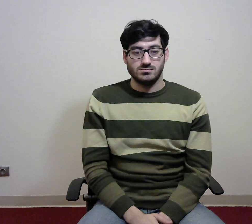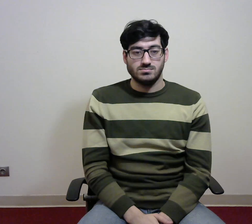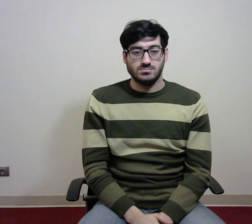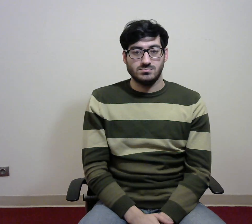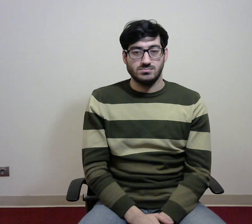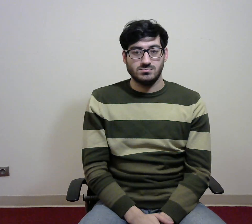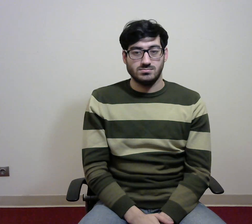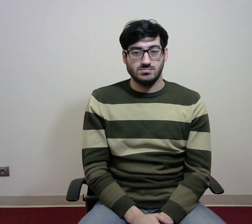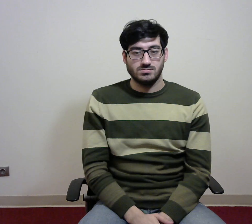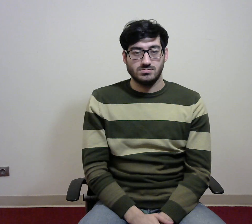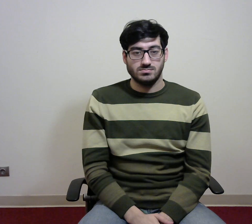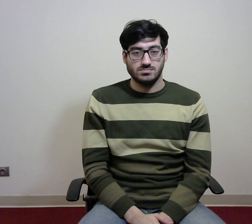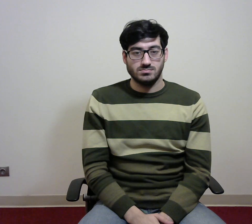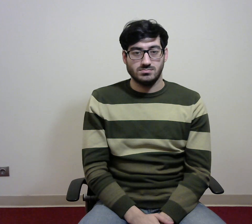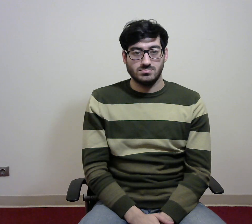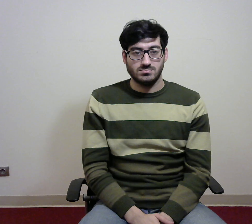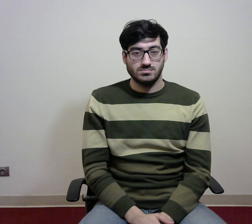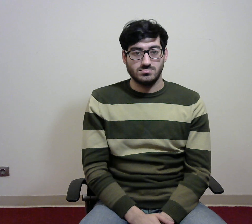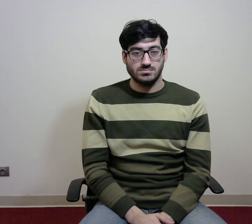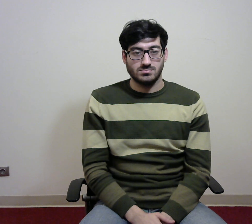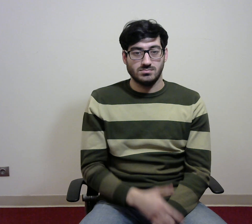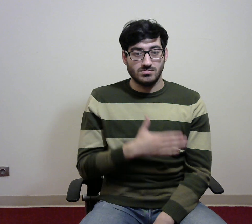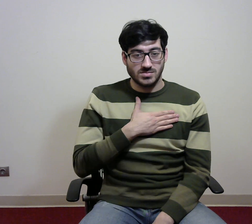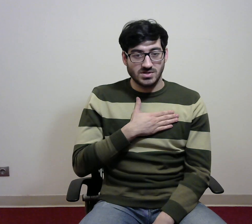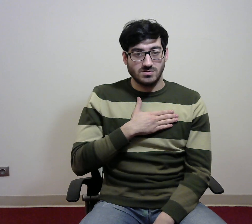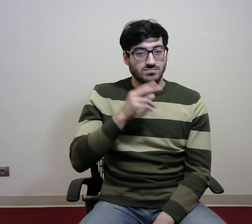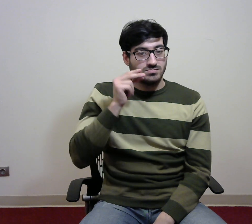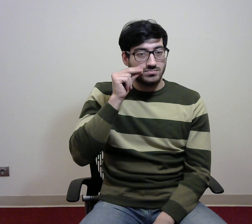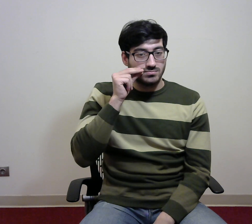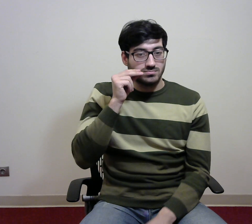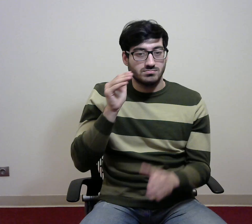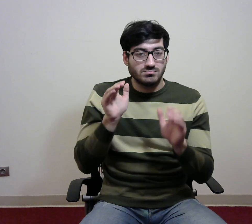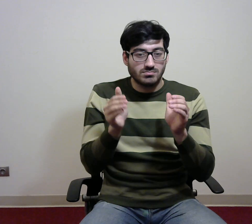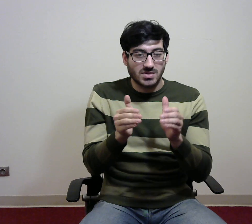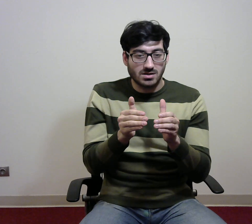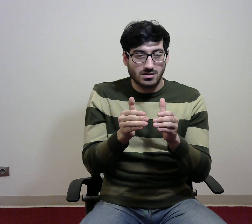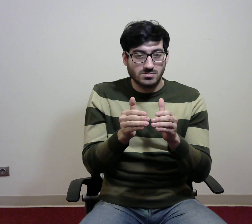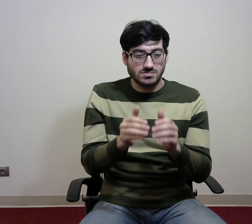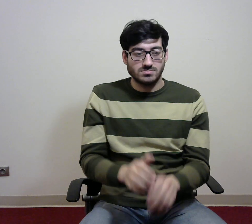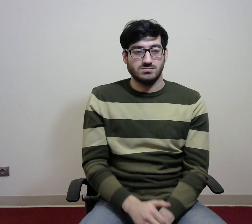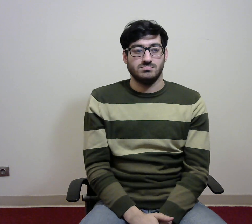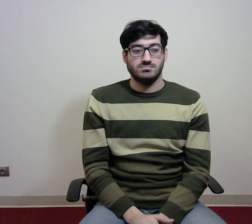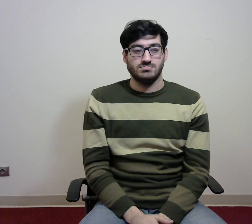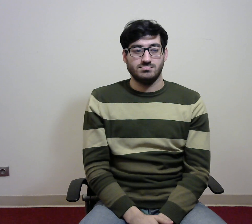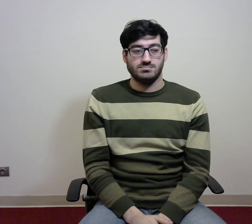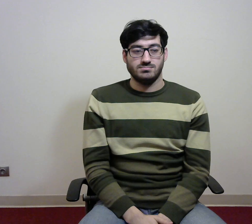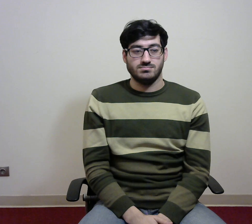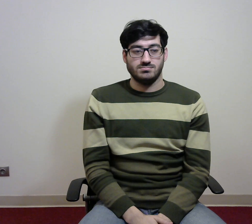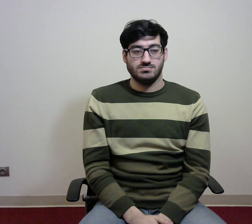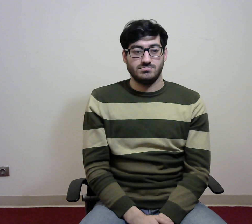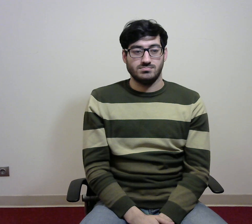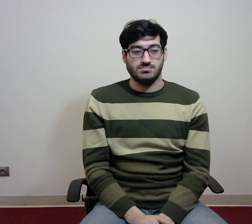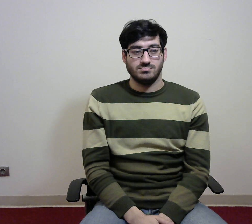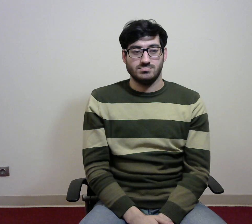Mənim pişiyim balacadır